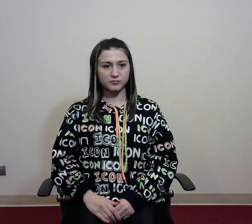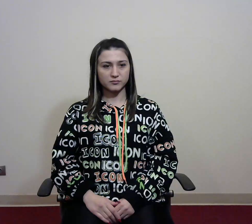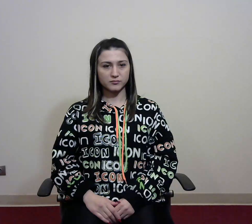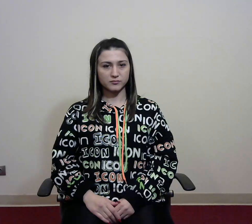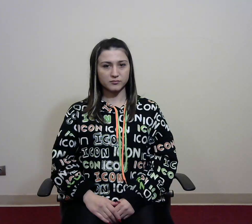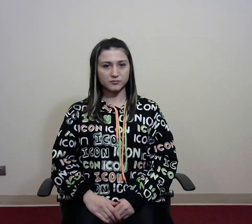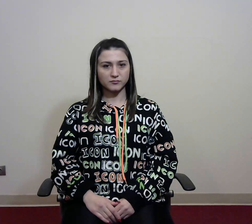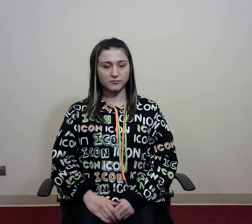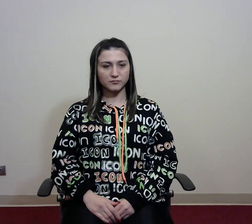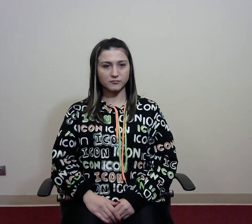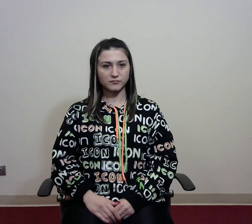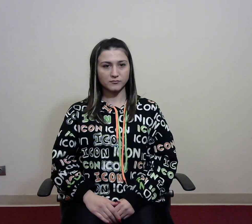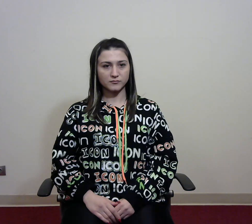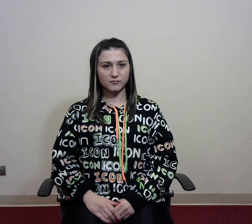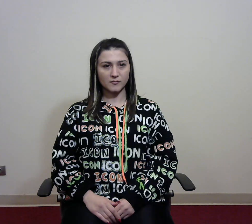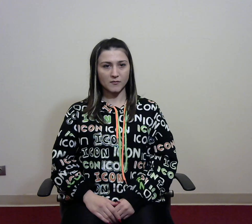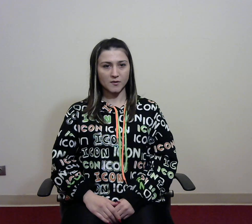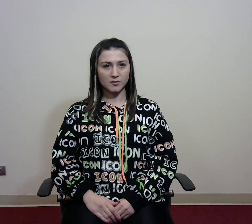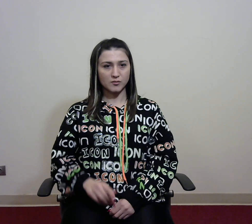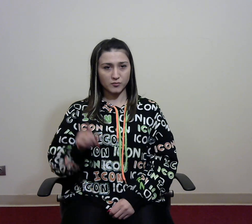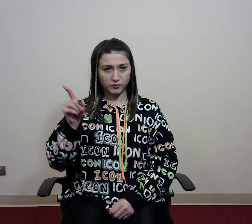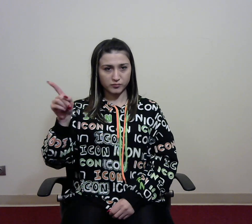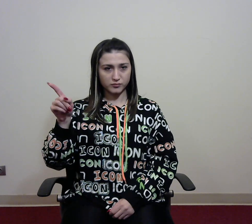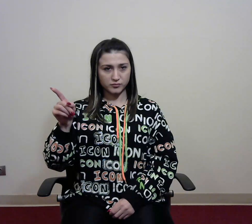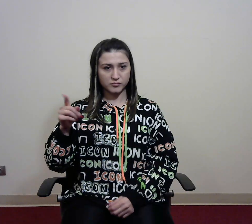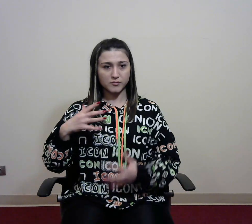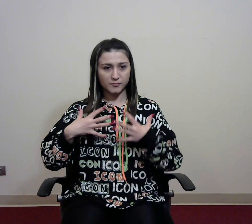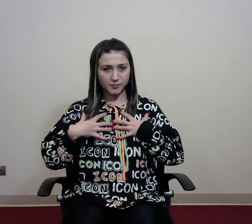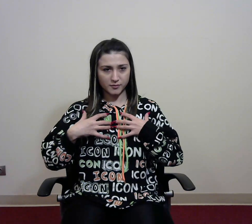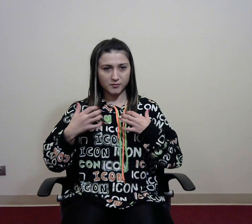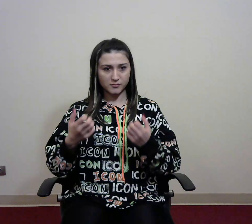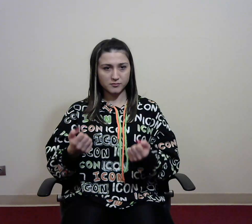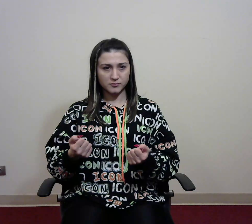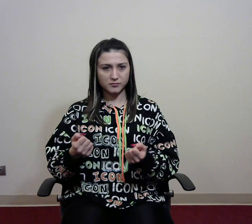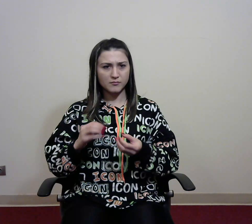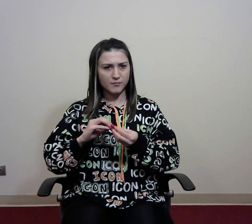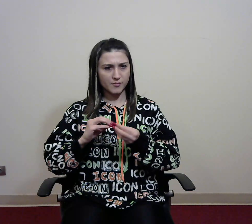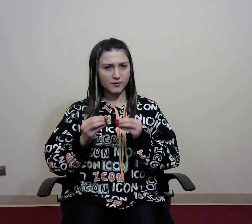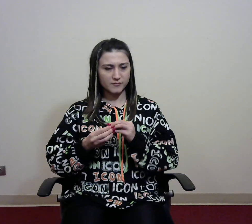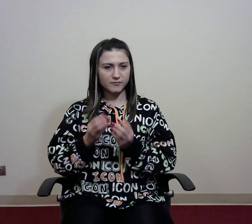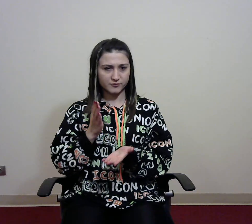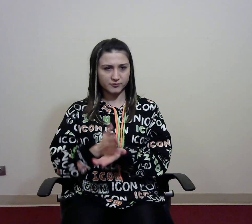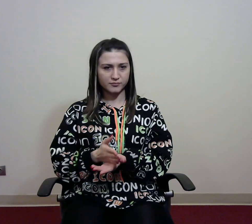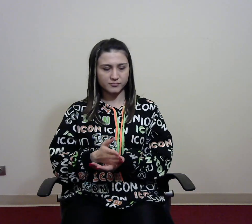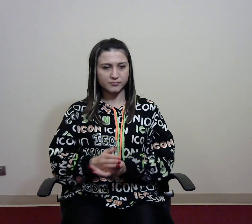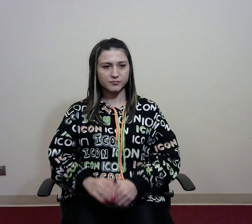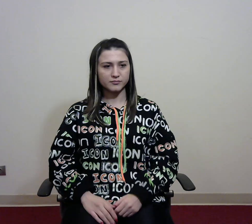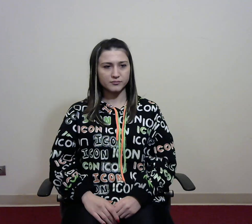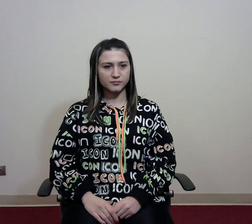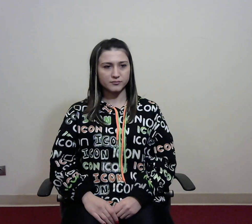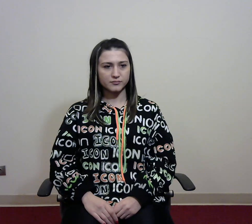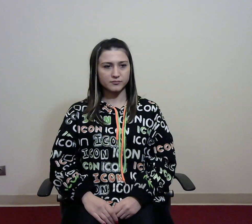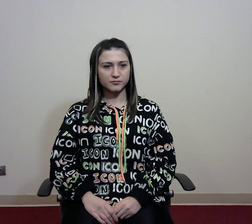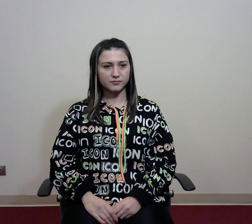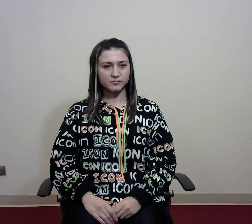Onun sağlamlıq problemi var